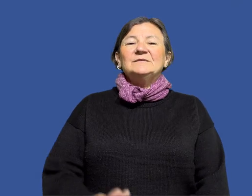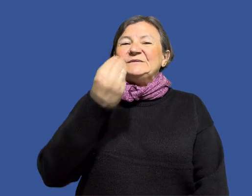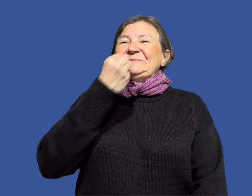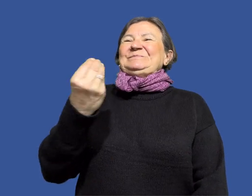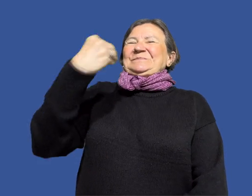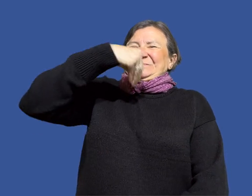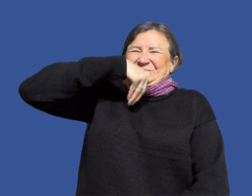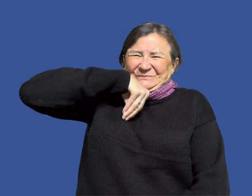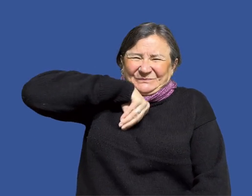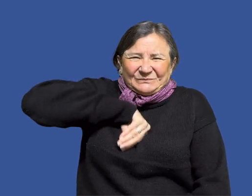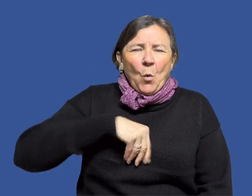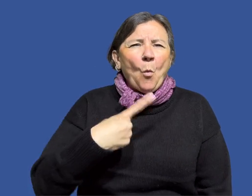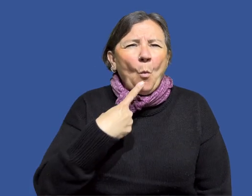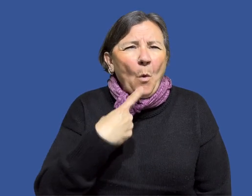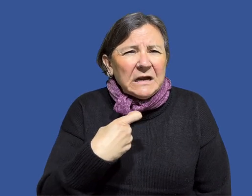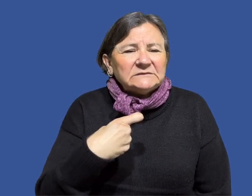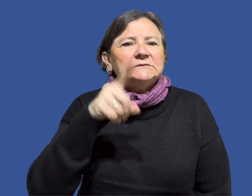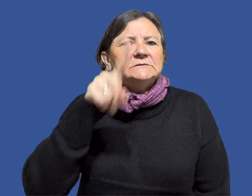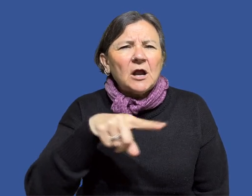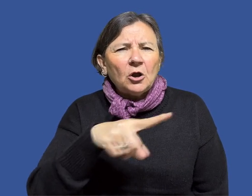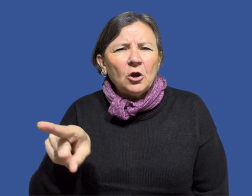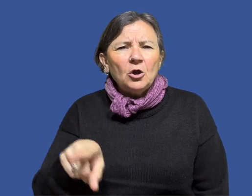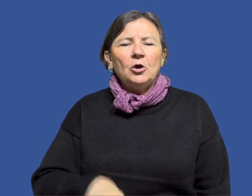Et costa empassar?